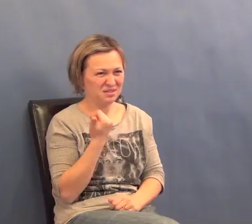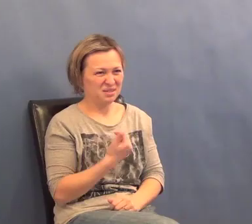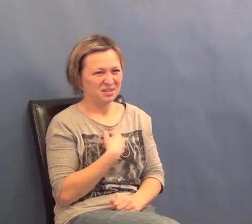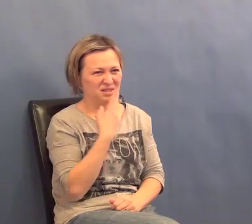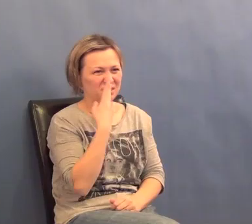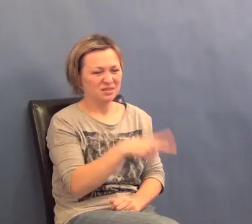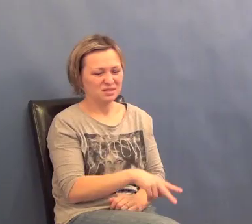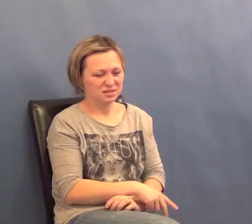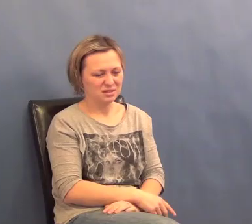Nie widziałam.